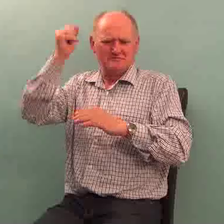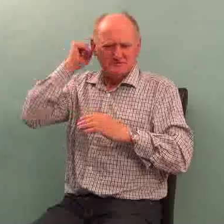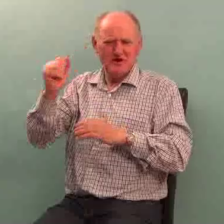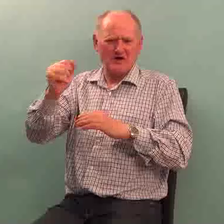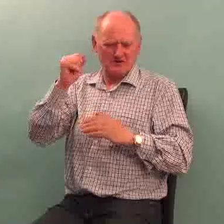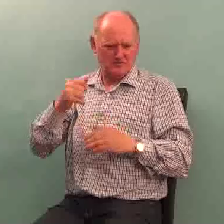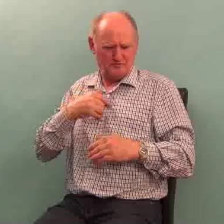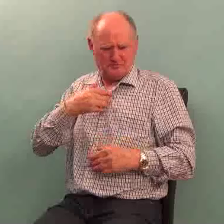Ja nie wiedziałem.